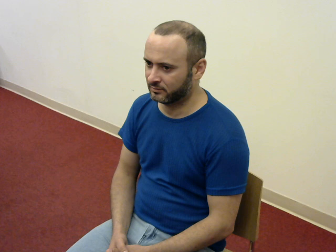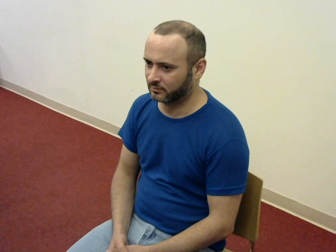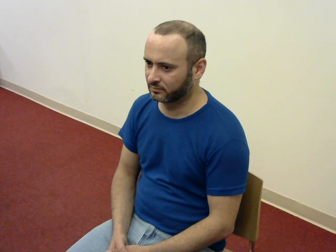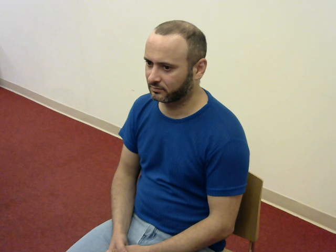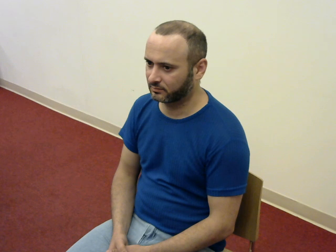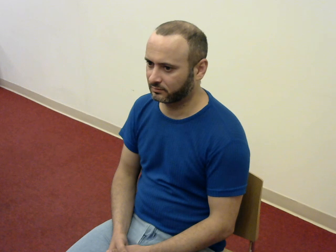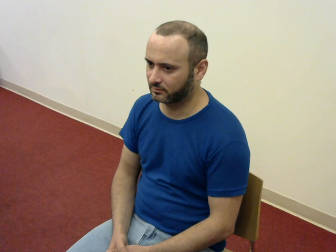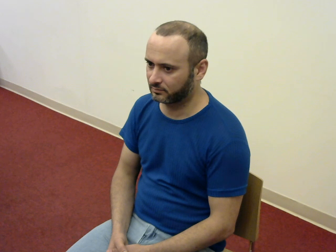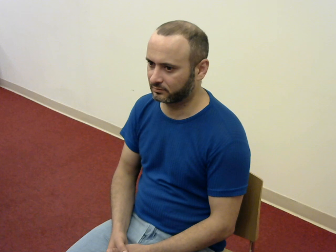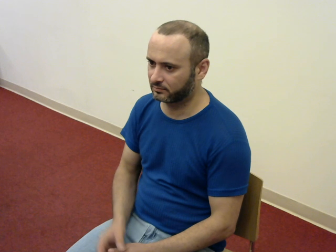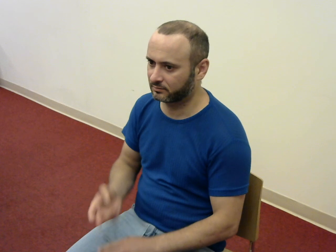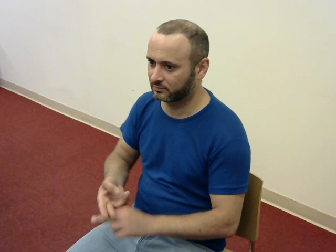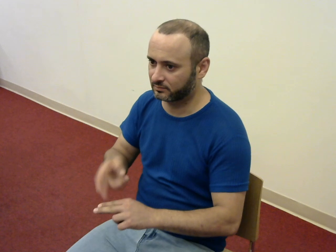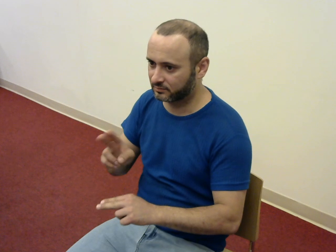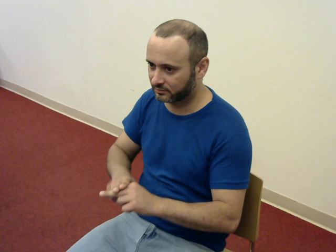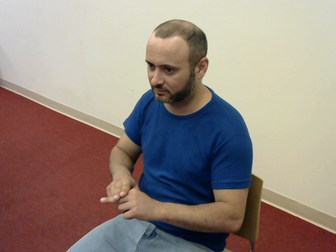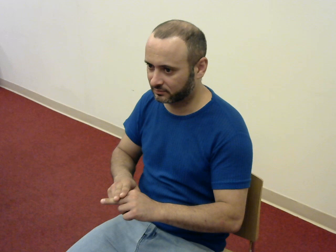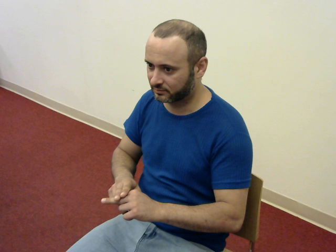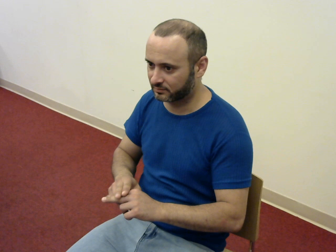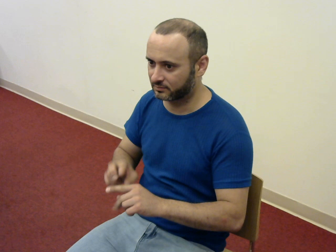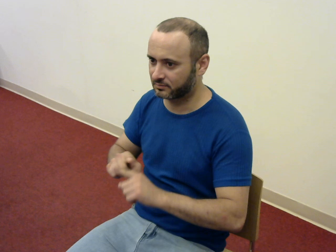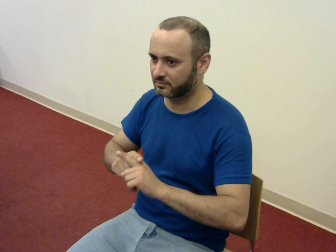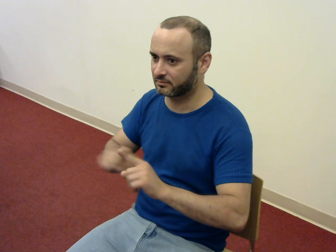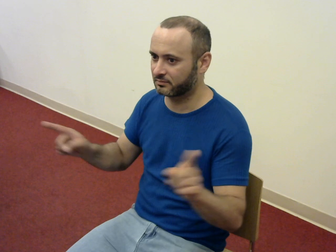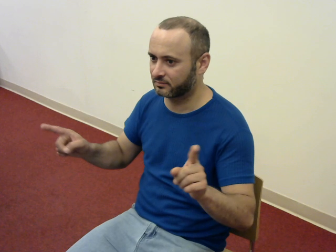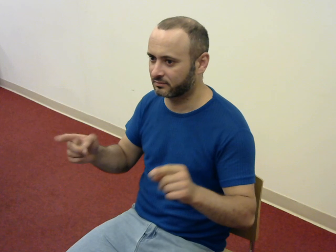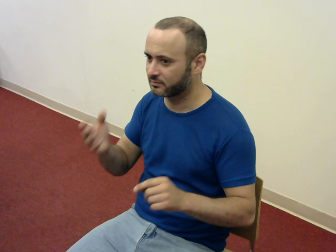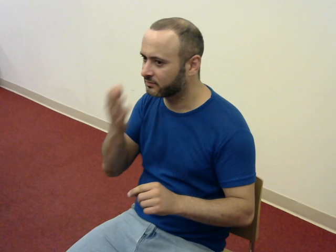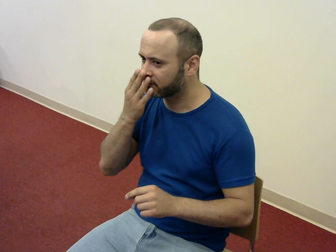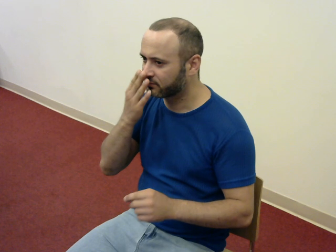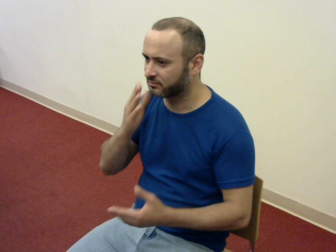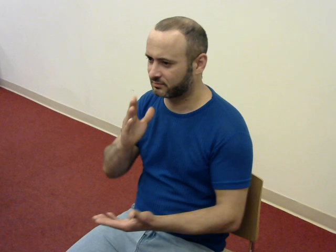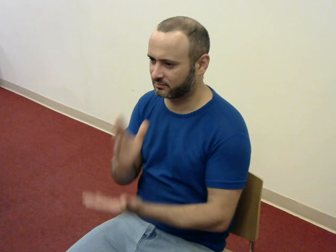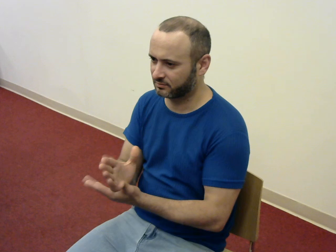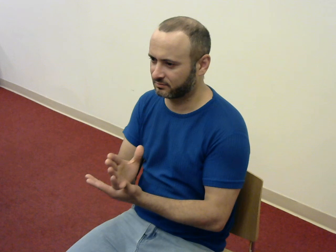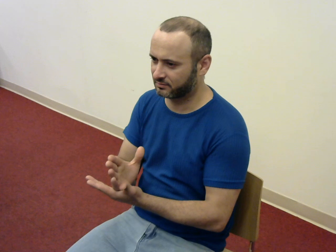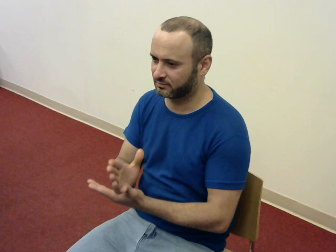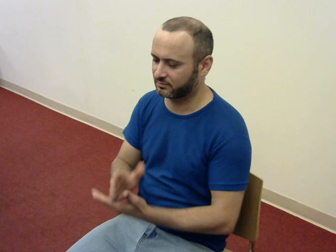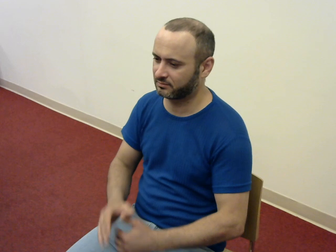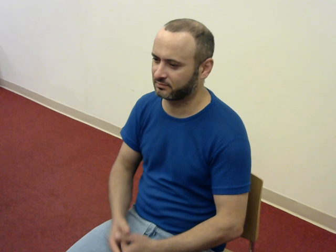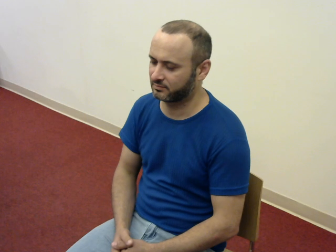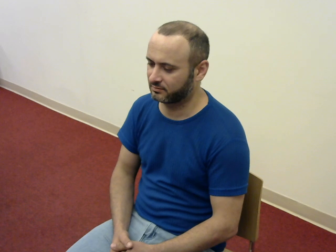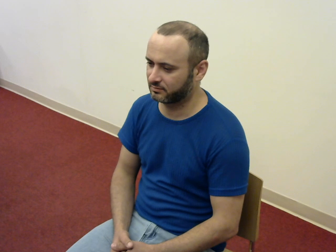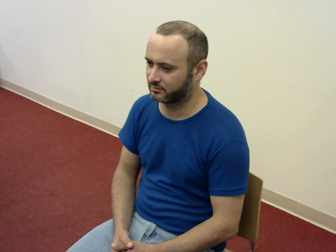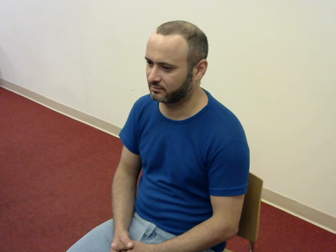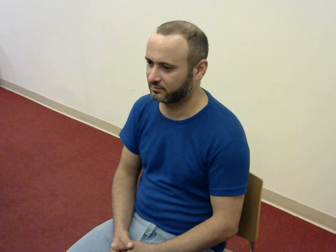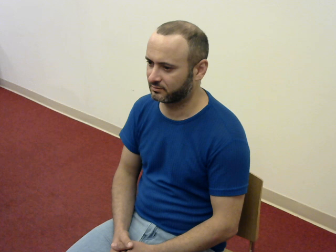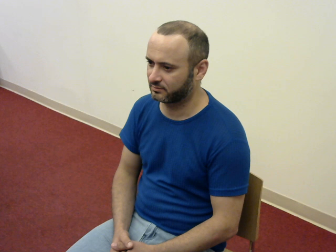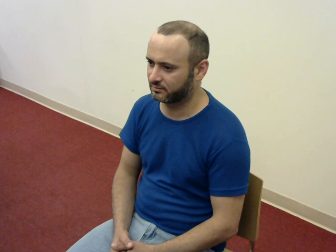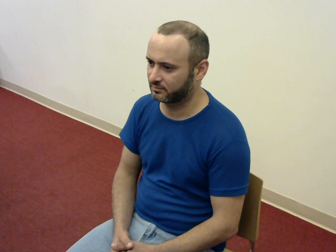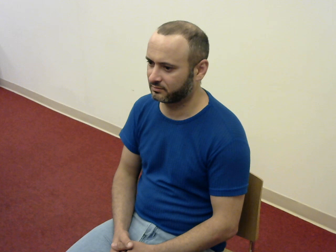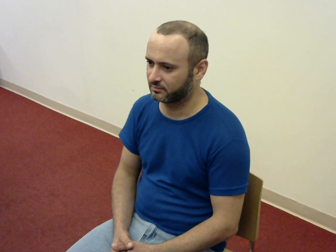Burda qəribə qoxu var